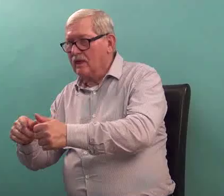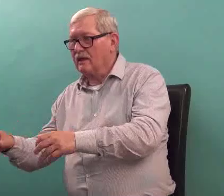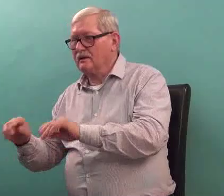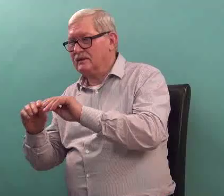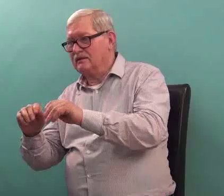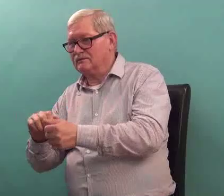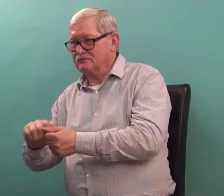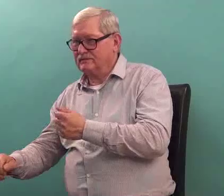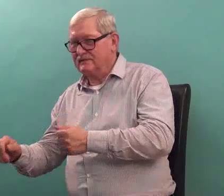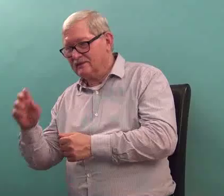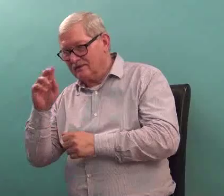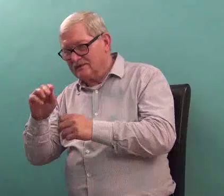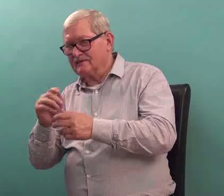Ojciec go nauczył, zepsuł chłopaka.